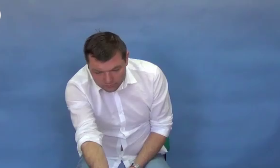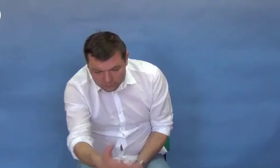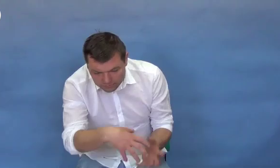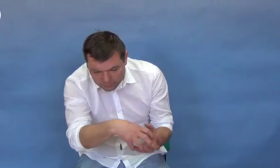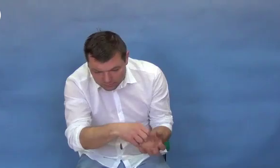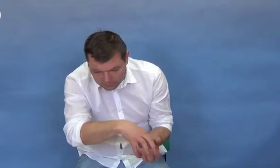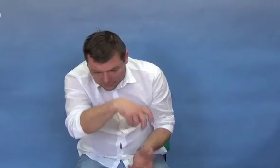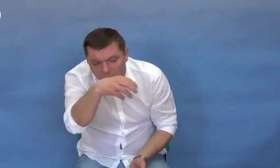Z hamburgera się dymi.